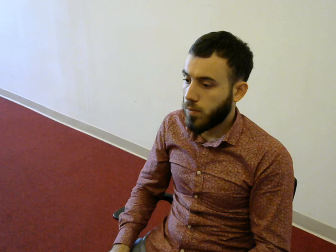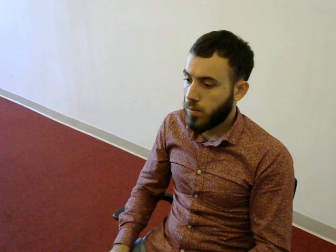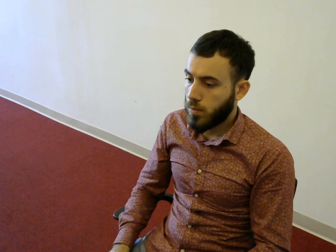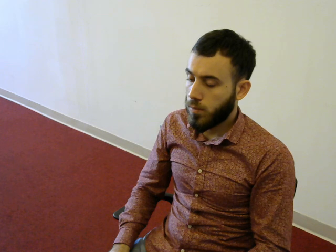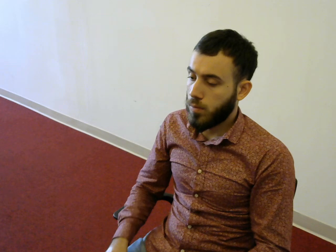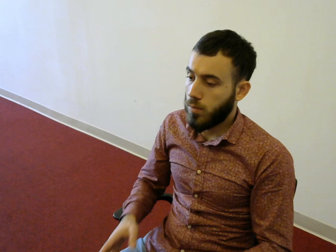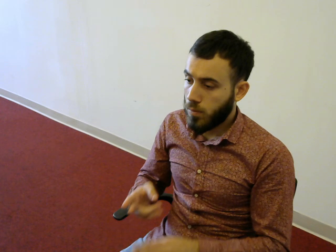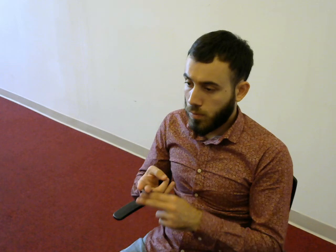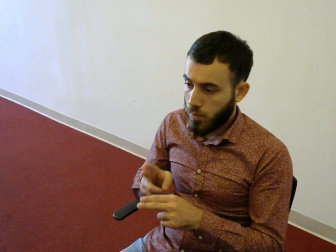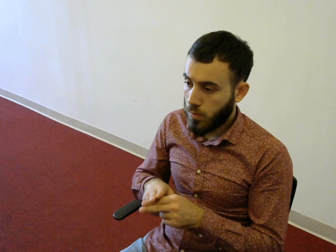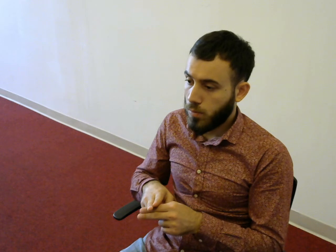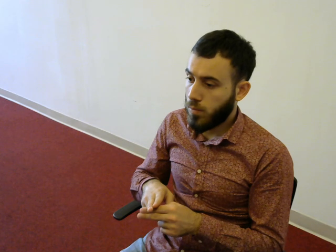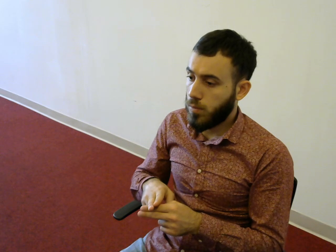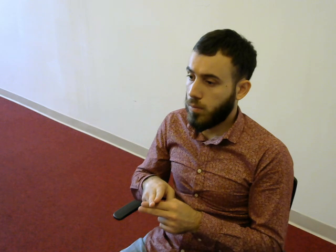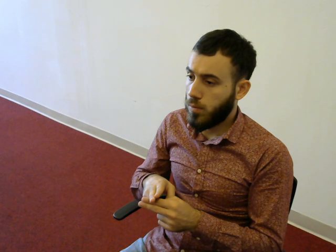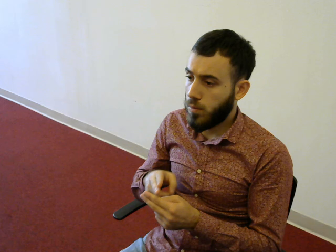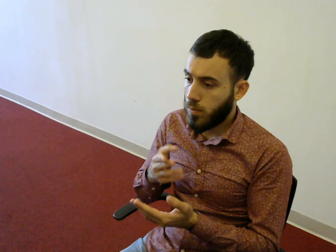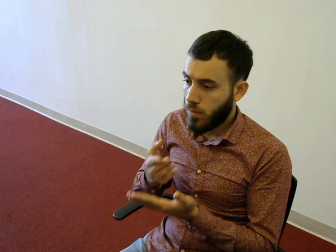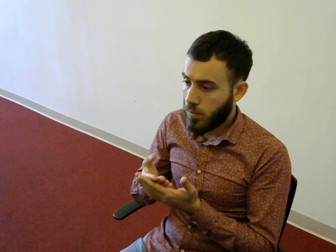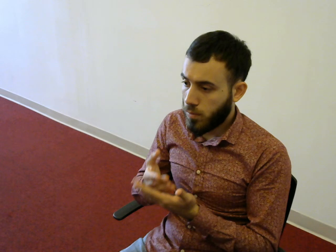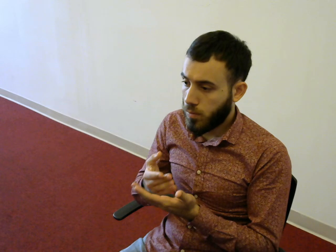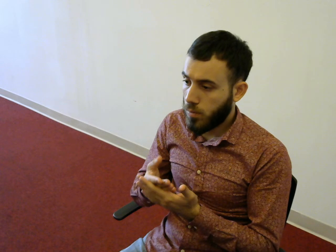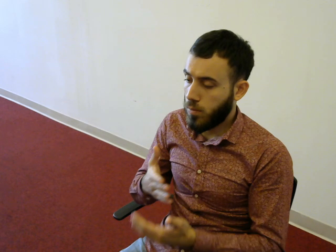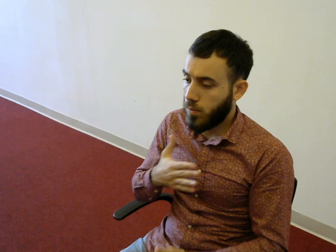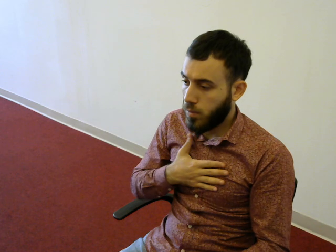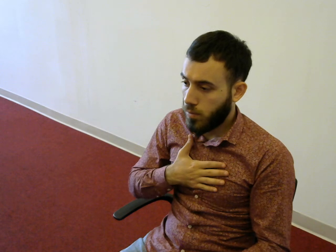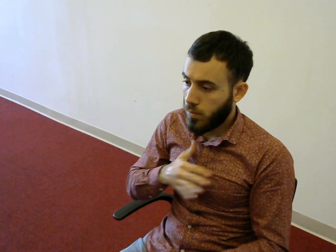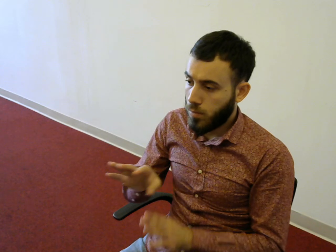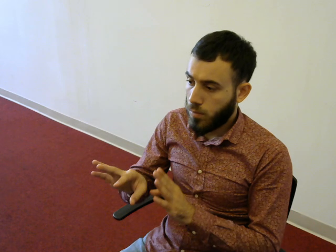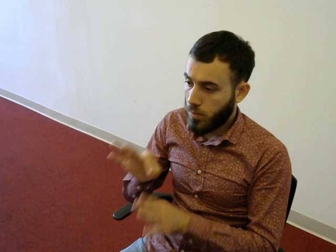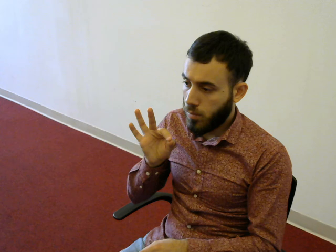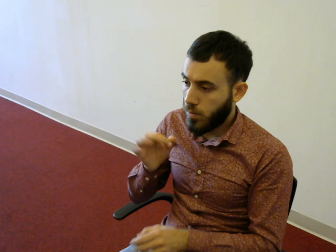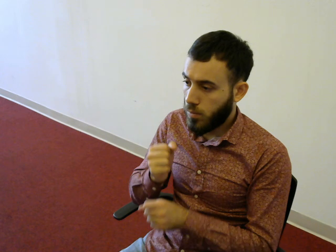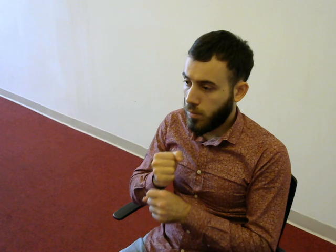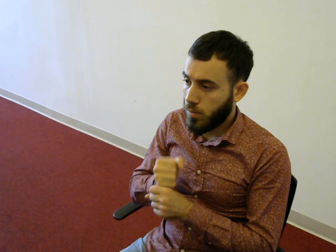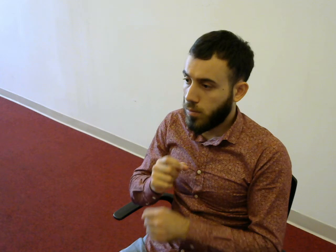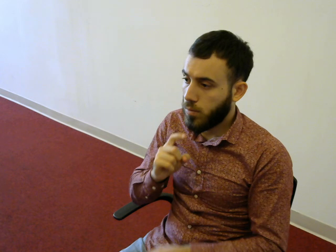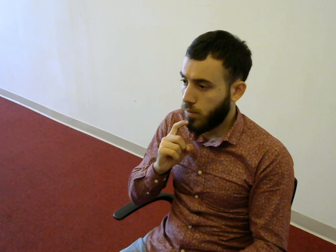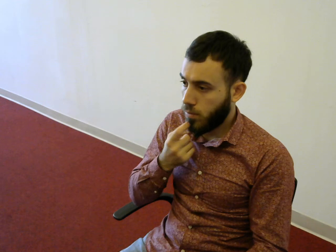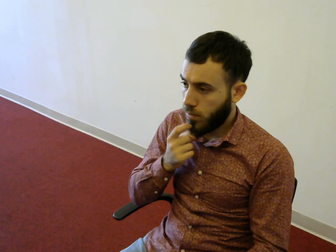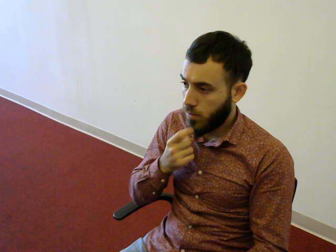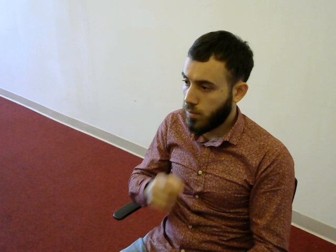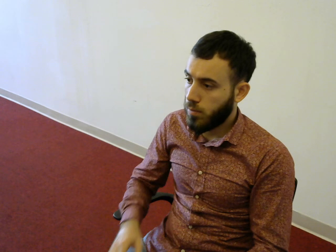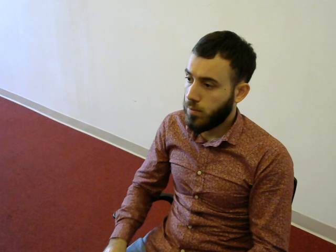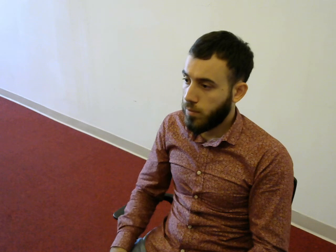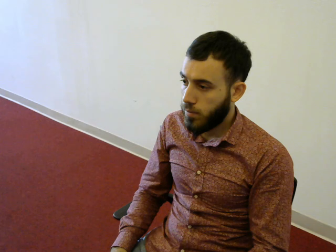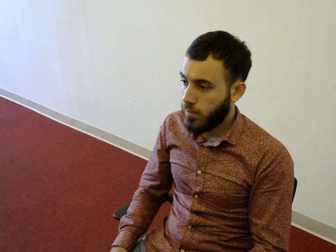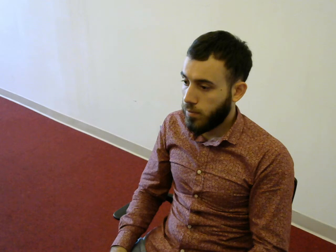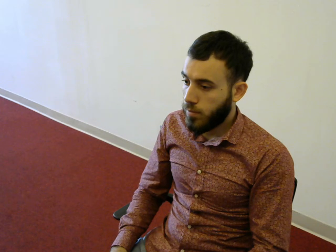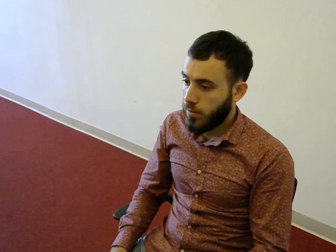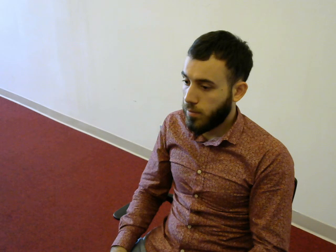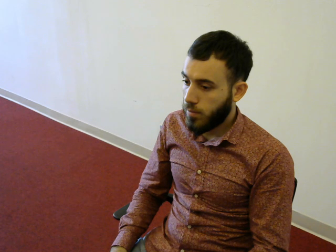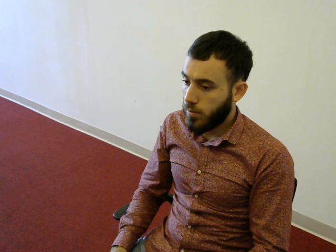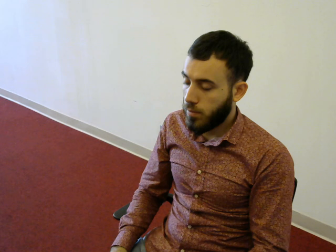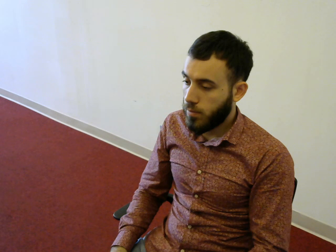Bu məsələdə mənə seçim etmək çətindir